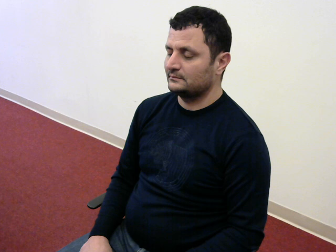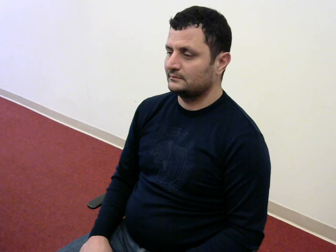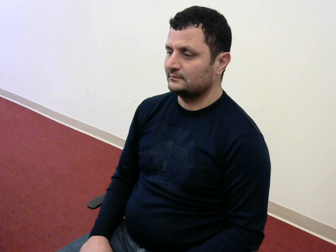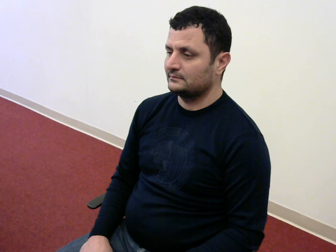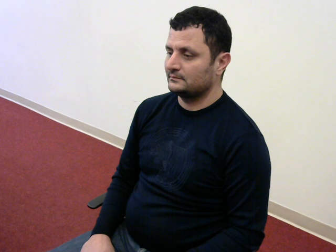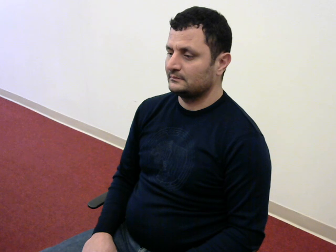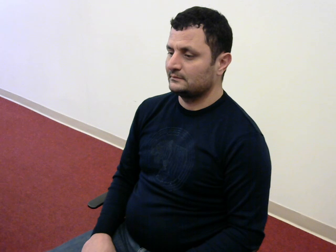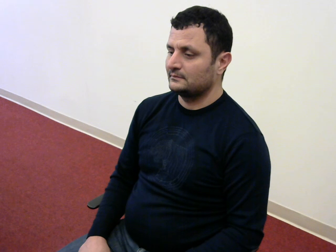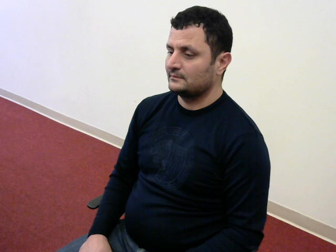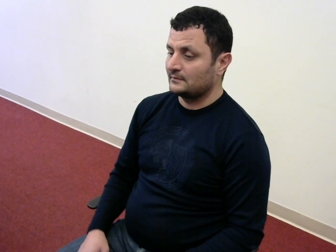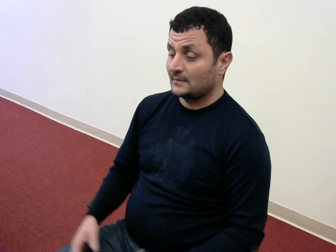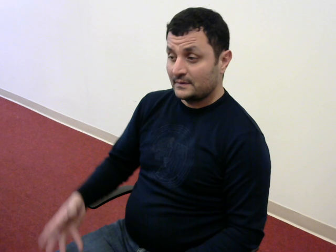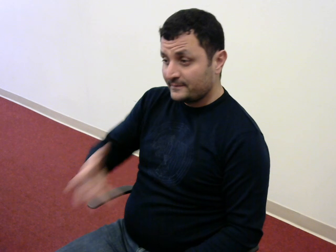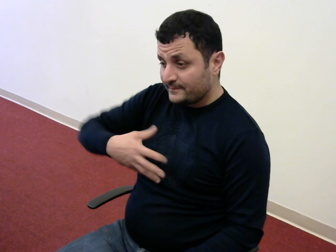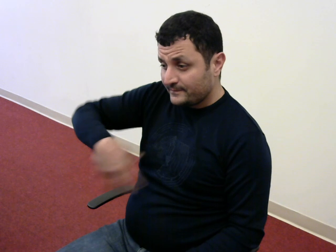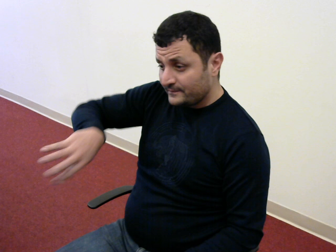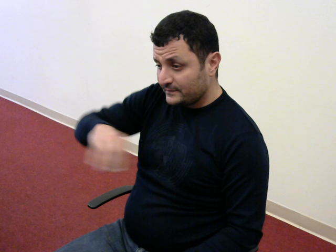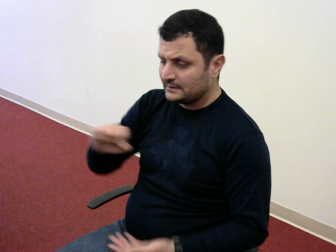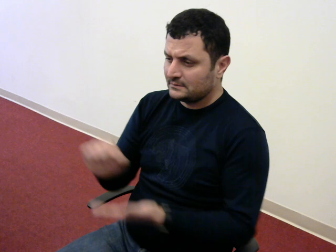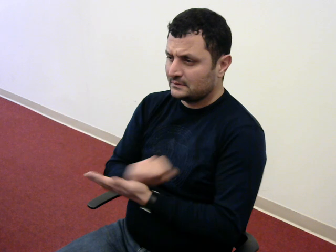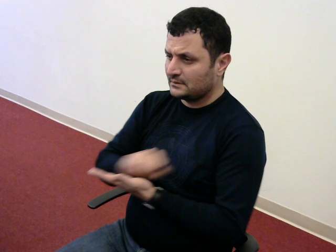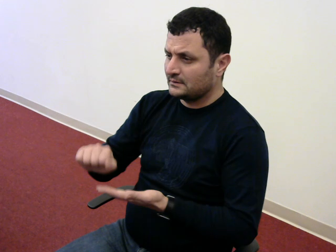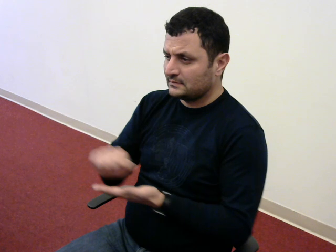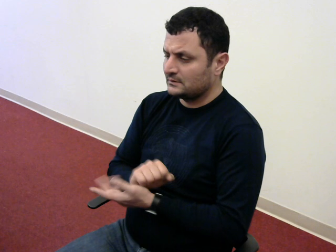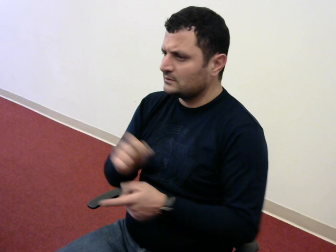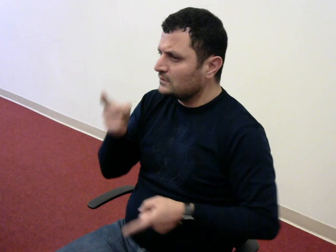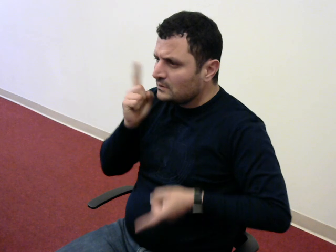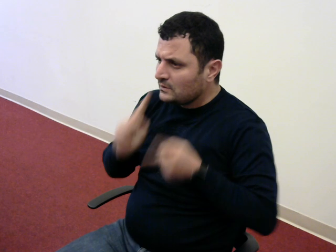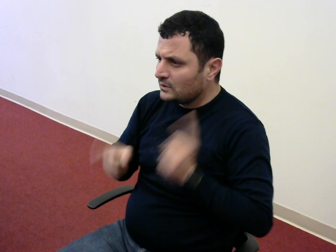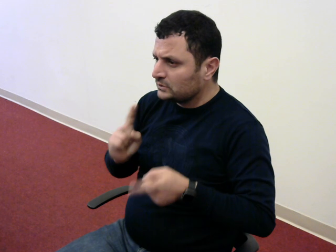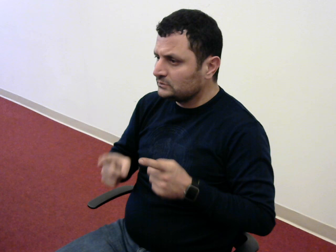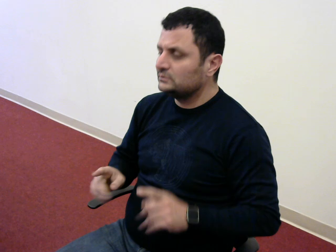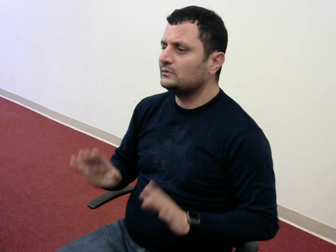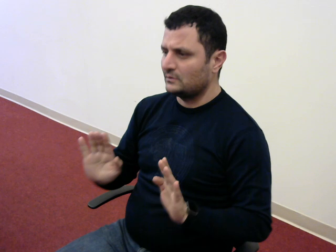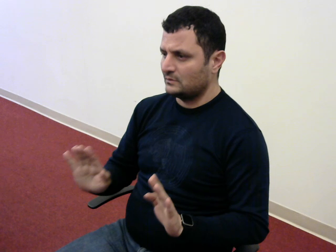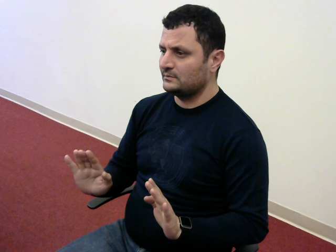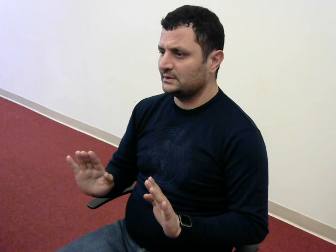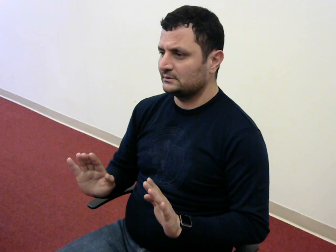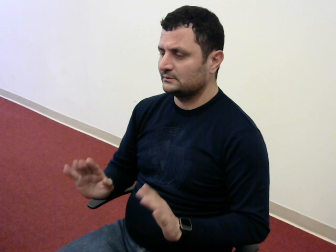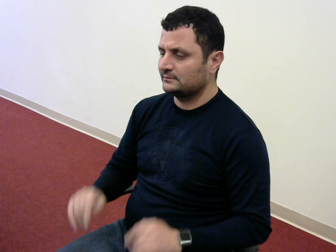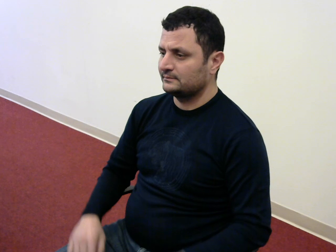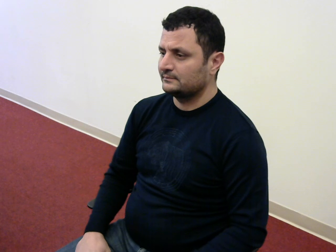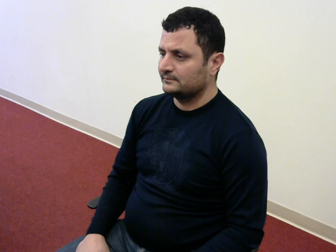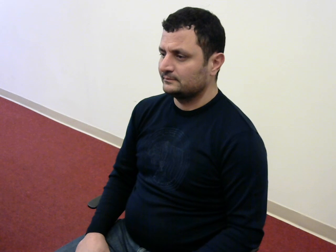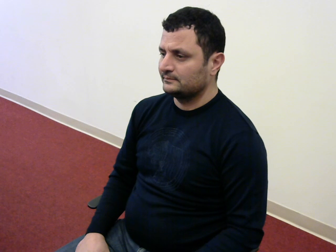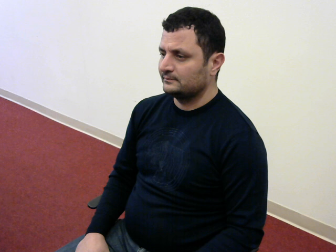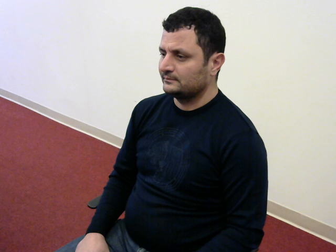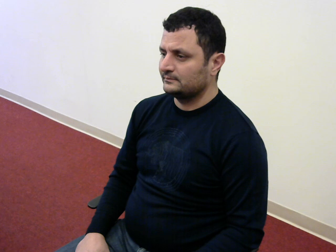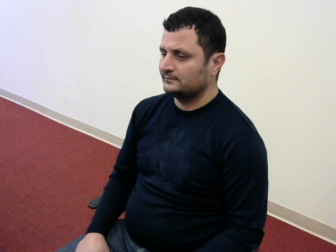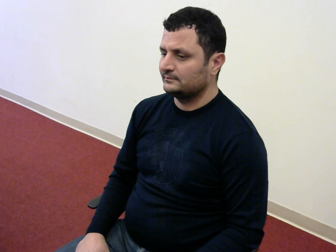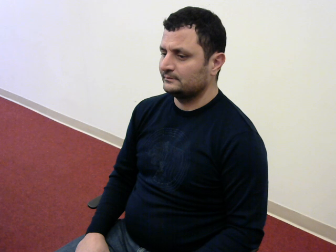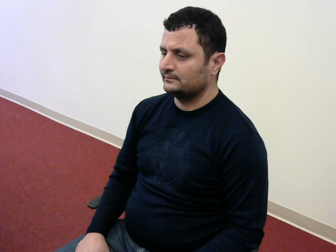Bütün sənədlərin əsli olmalıdır